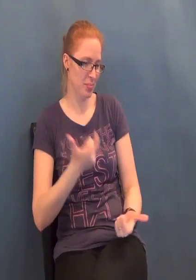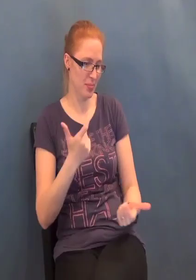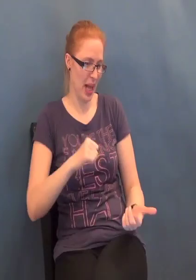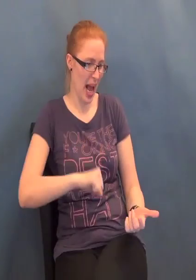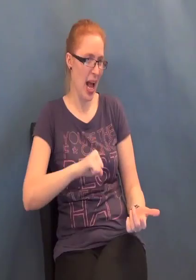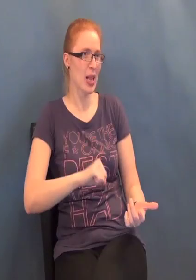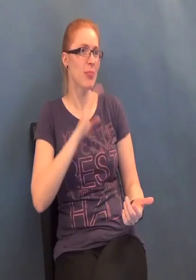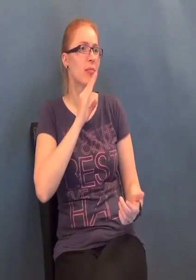To niebezpieczeństwo, jest atom.